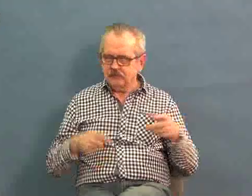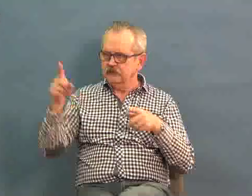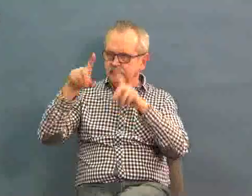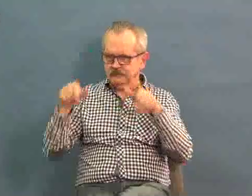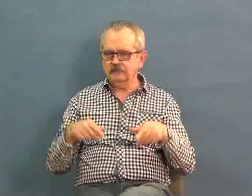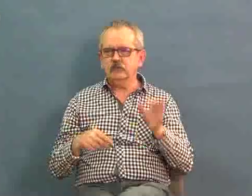Dobrze, okej.